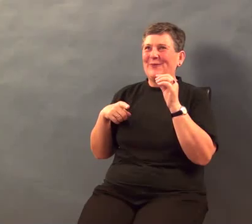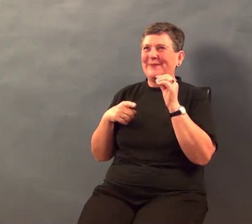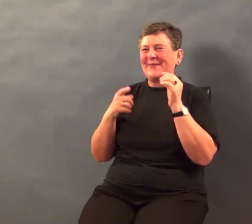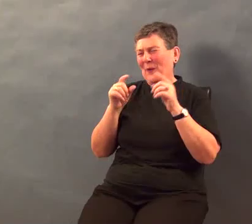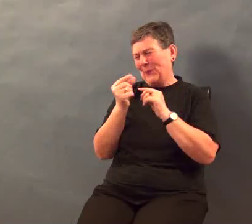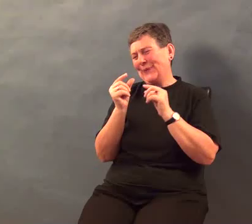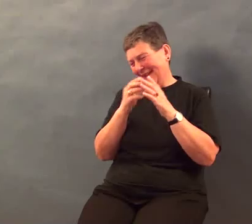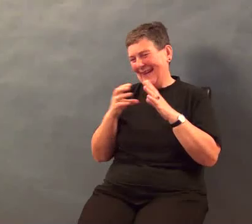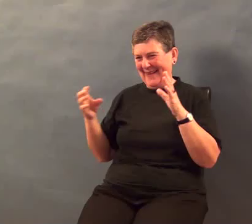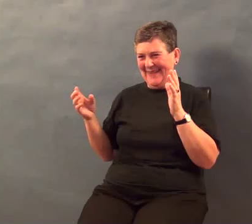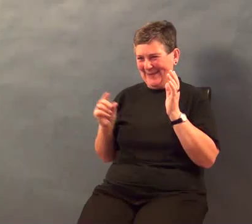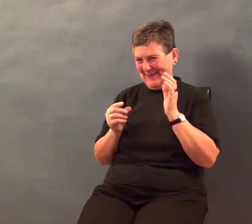Krótko opowiem tę bajkę.